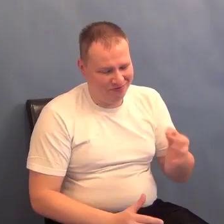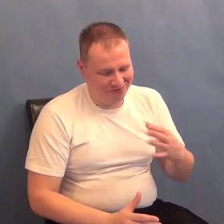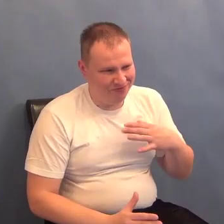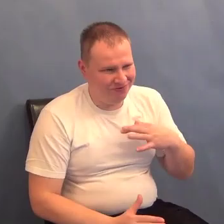Dobrze.